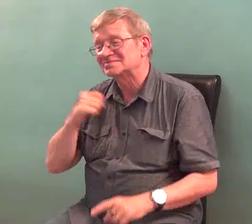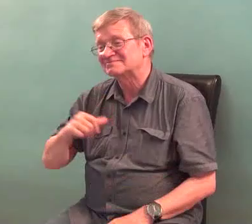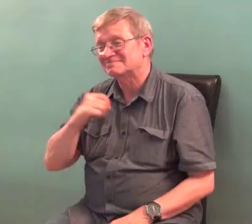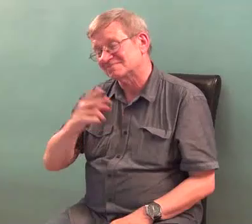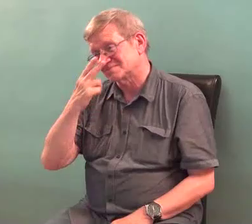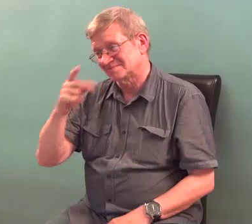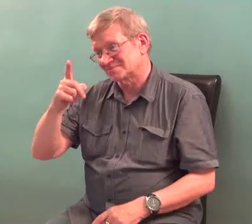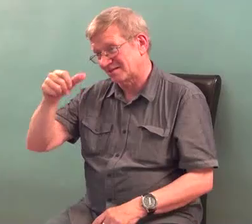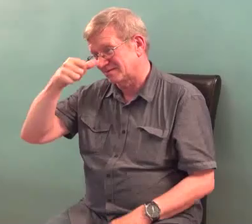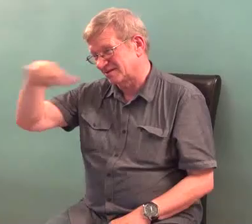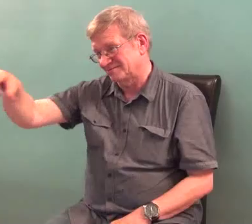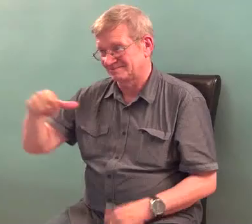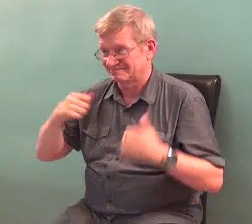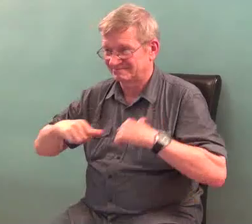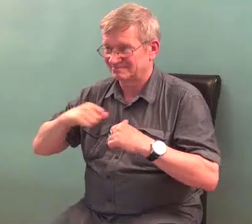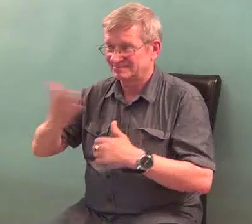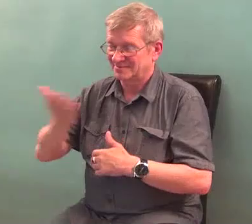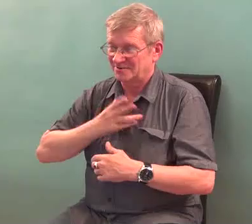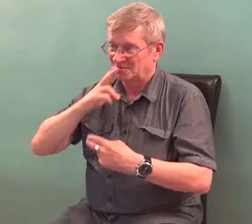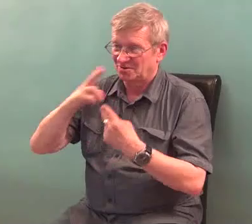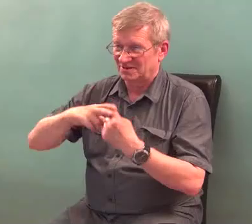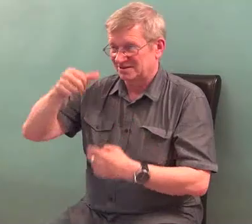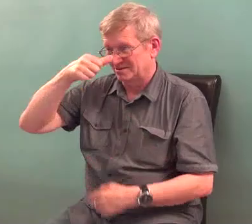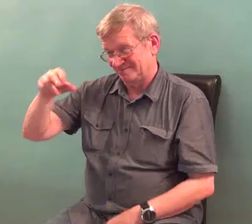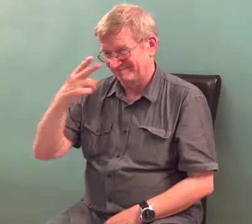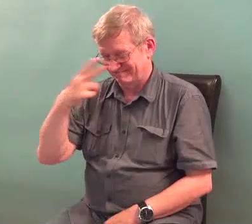Zobaczymy za tydzień jaką dadzą mi odpowiedź.